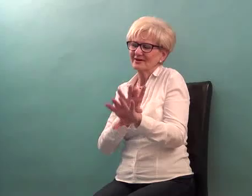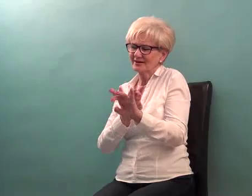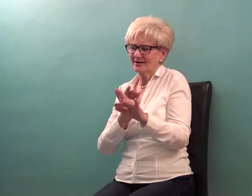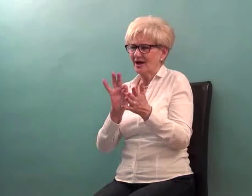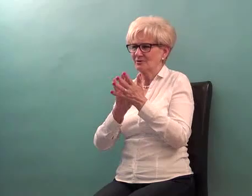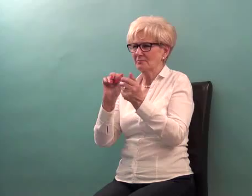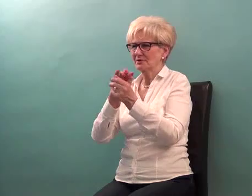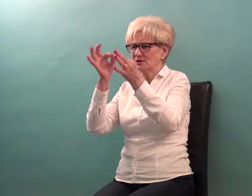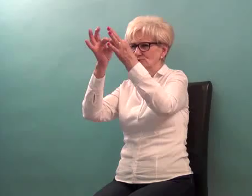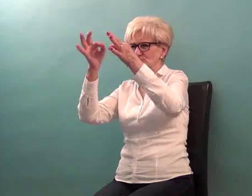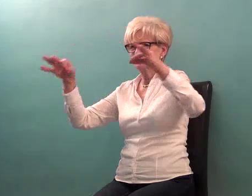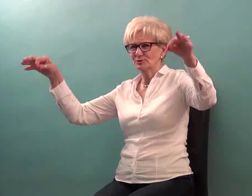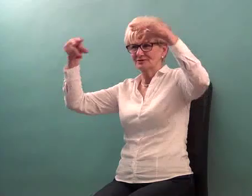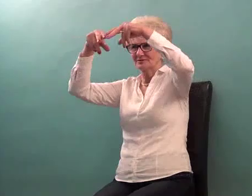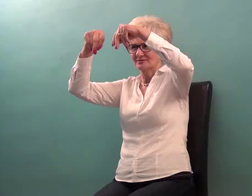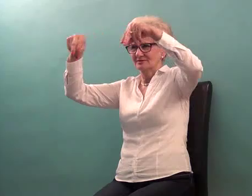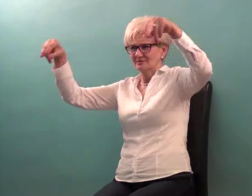Pranie wisi na sznurku przypięte klamerkami.